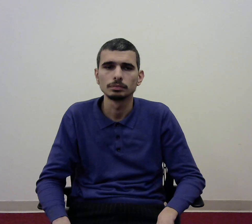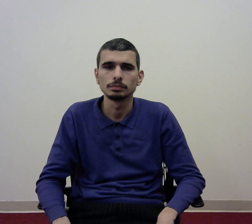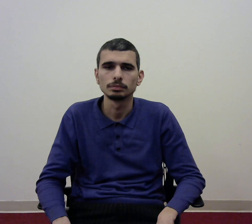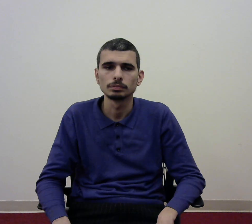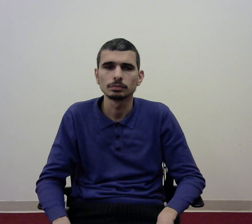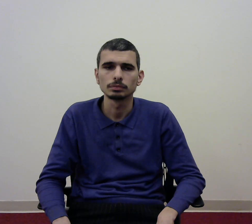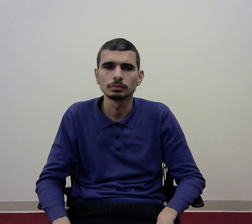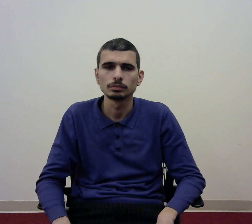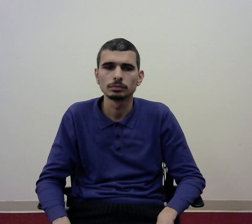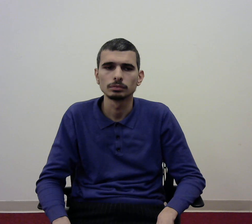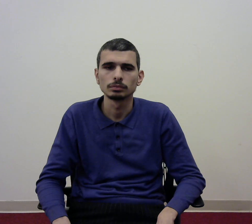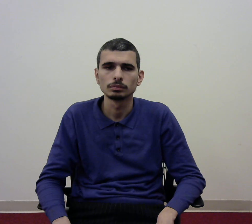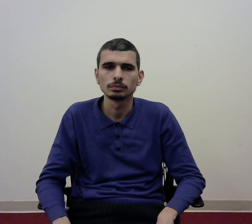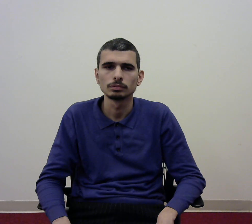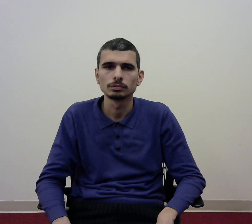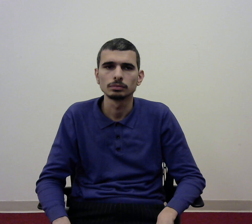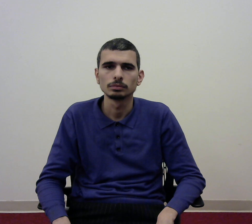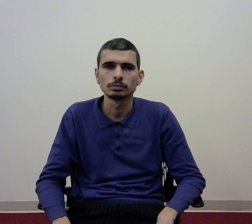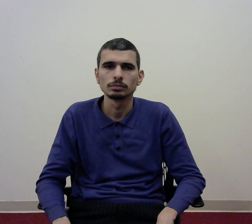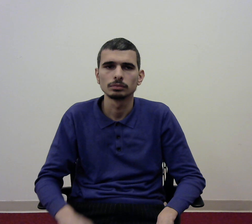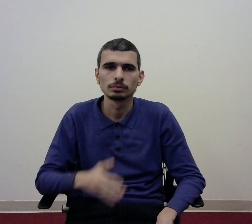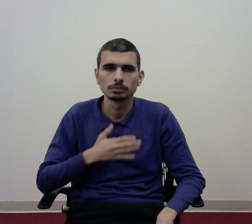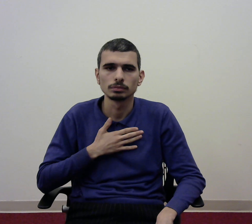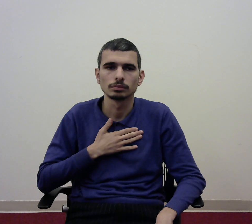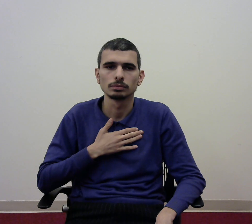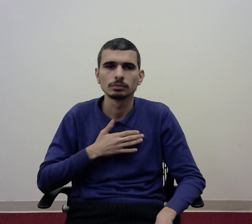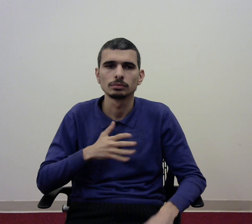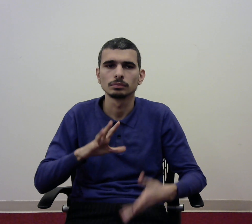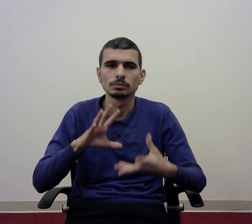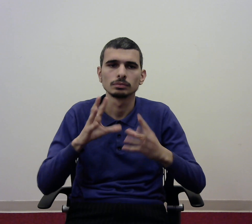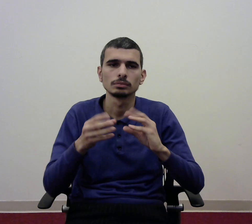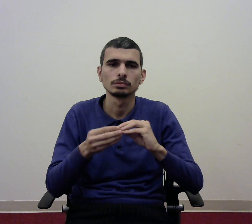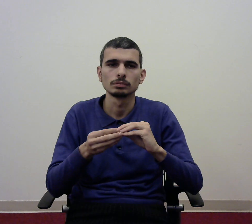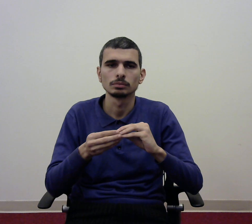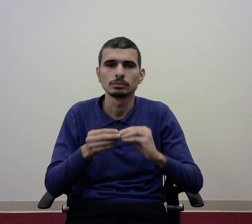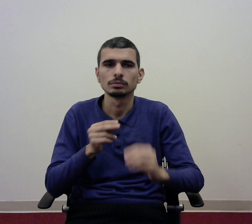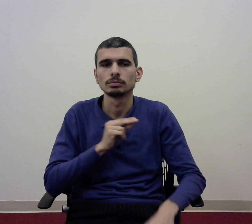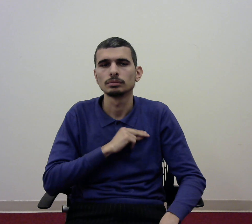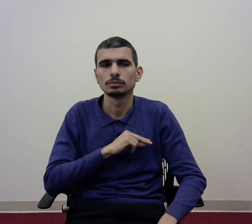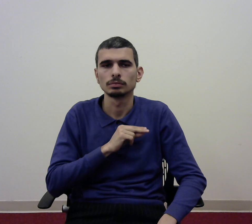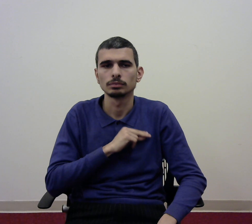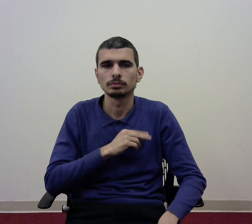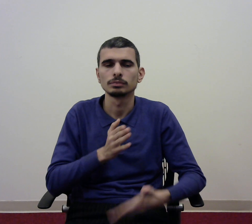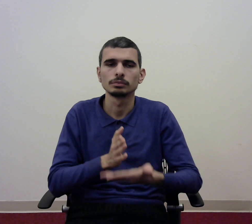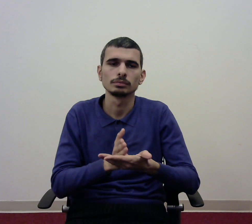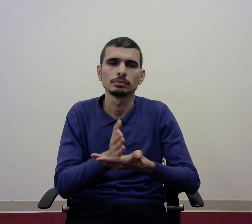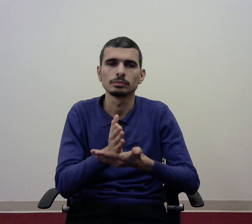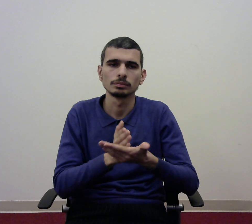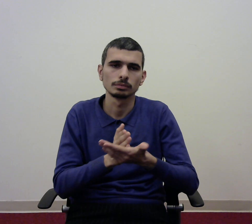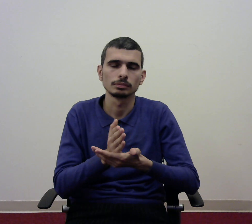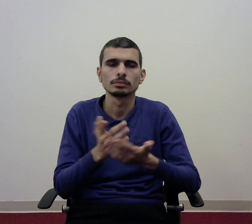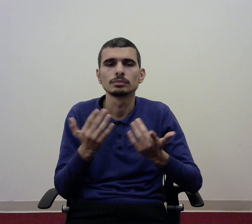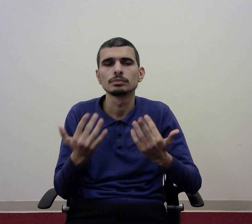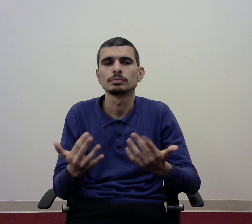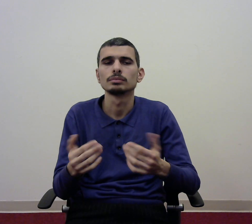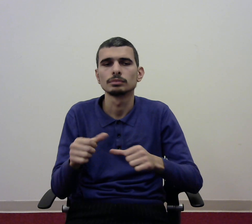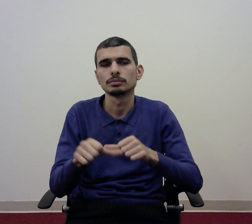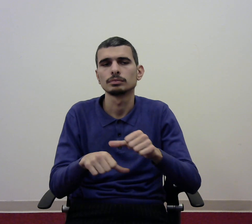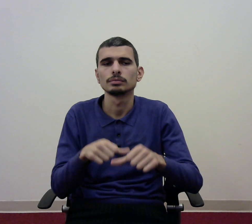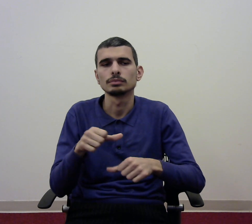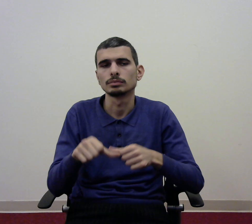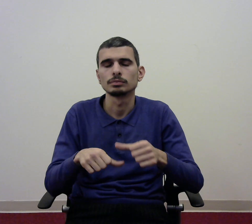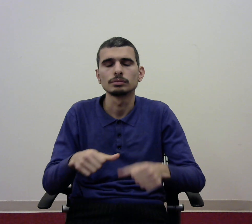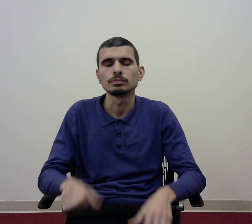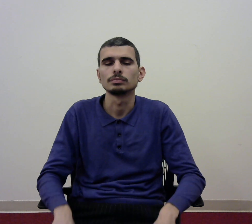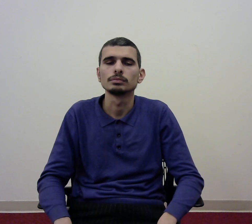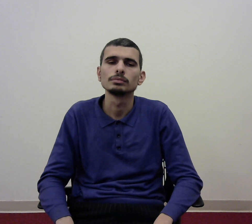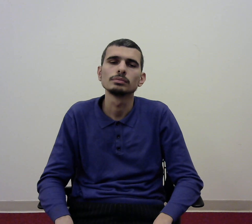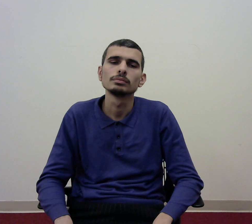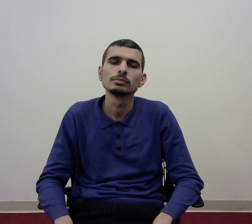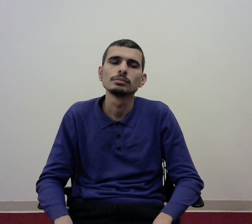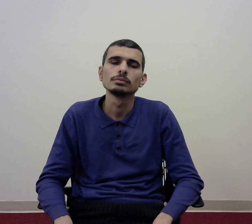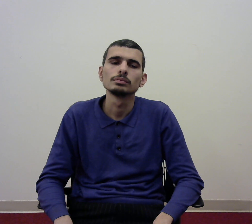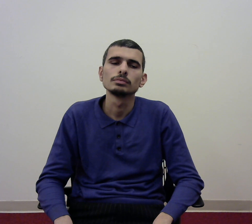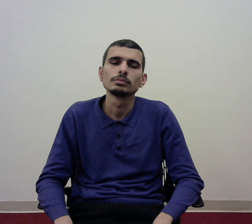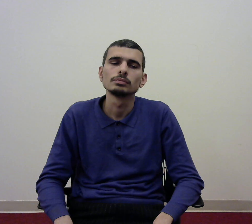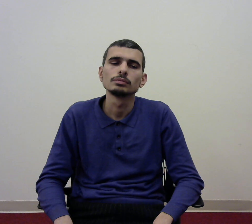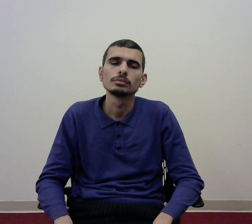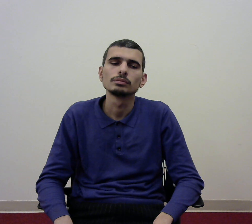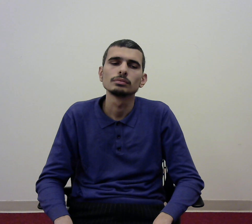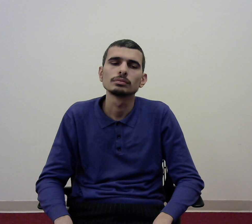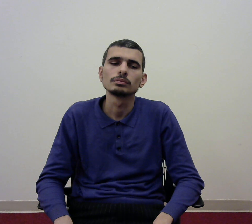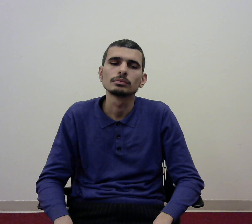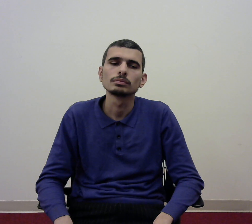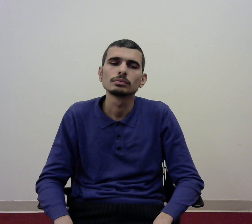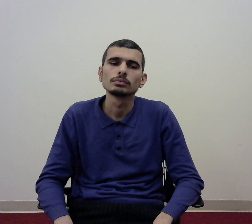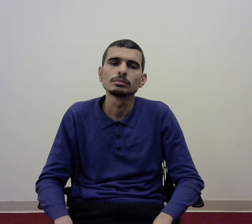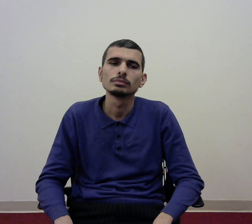Mənim ümumi iş stajım neçə ildir?